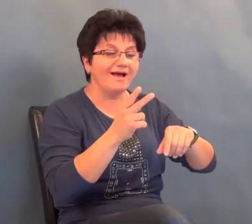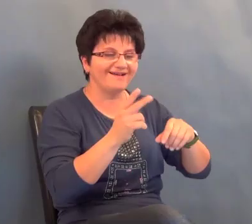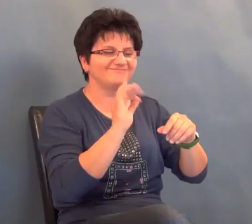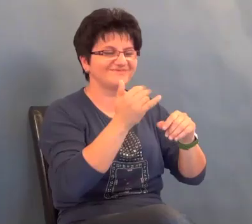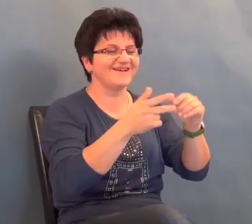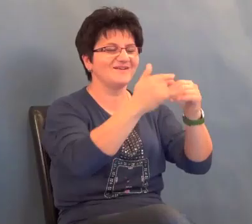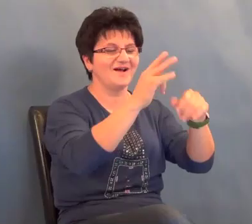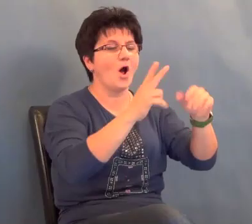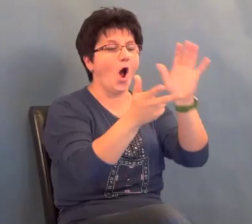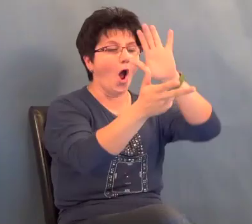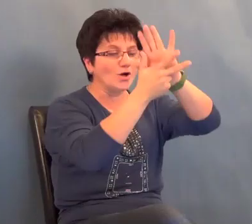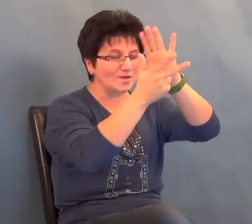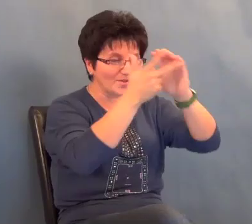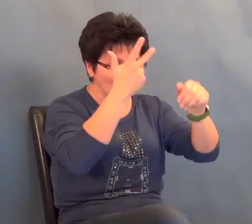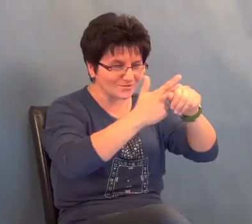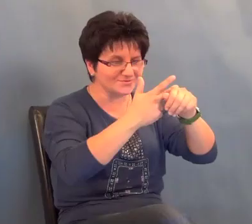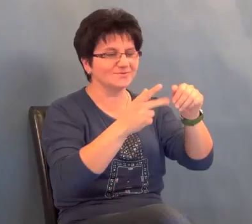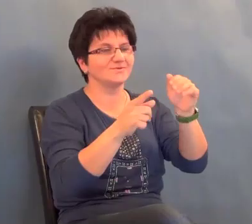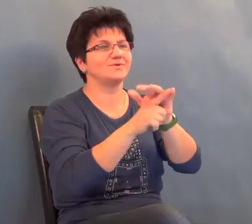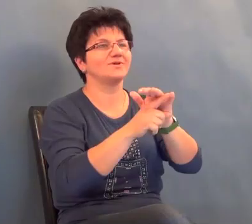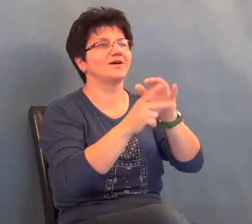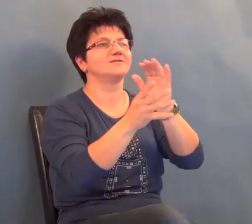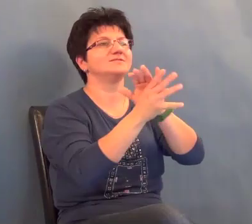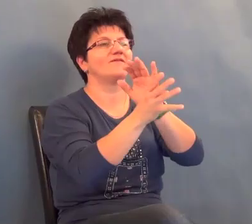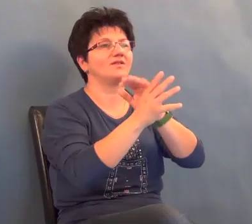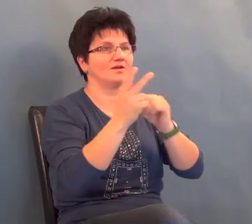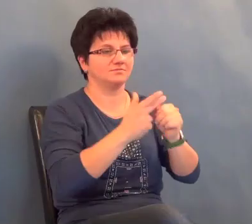Tak, jest zapisane, że od osiemnastej trzydzieści do dziewiętnastej trzydzieści.